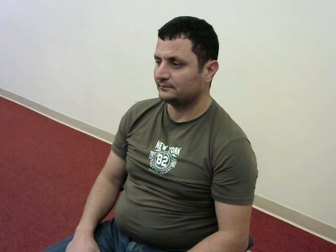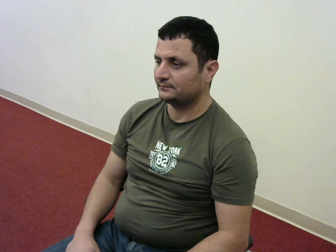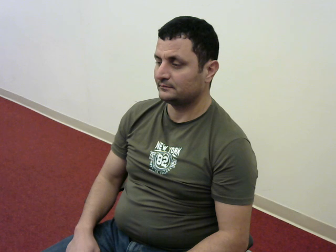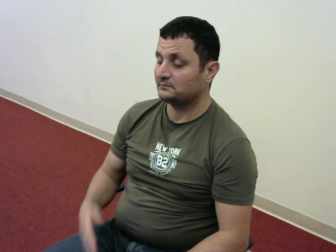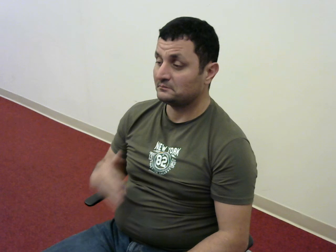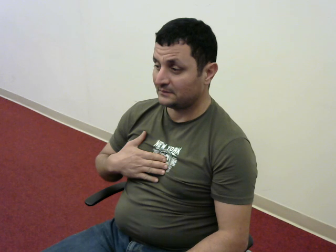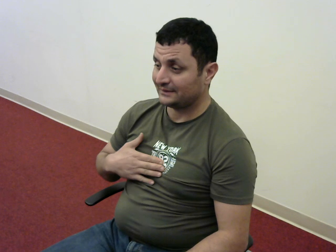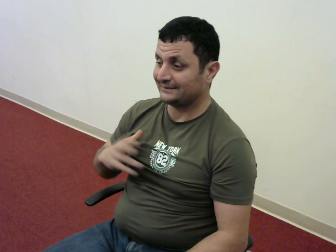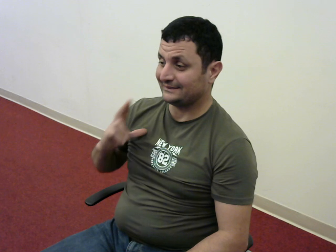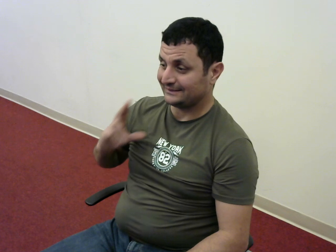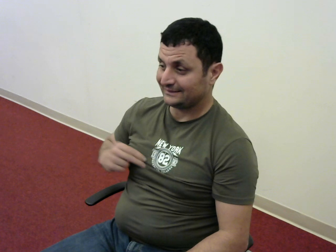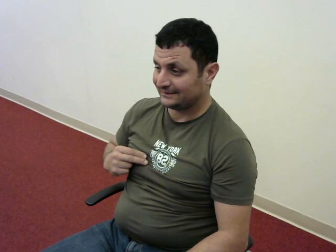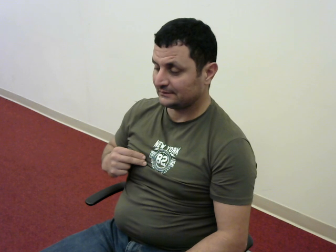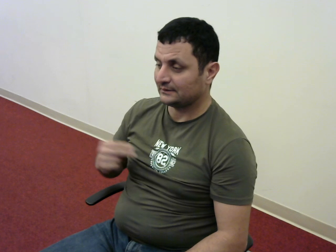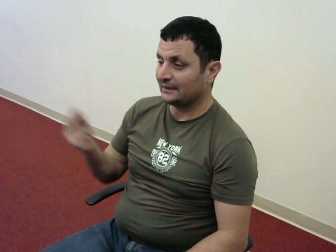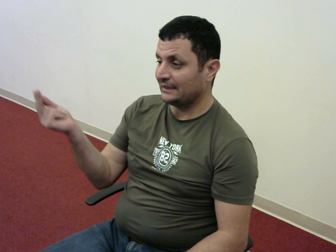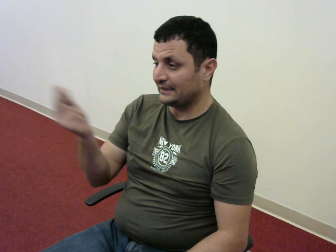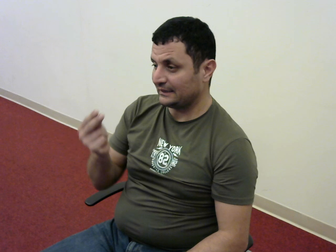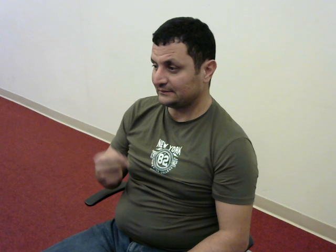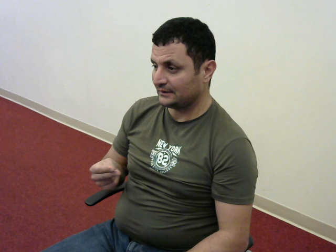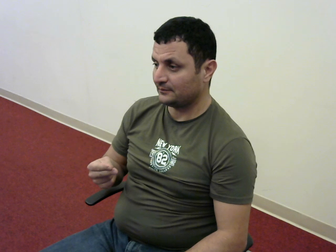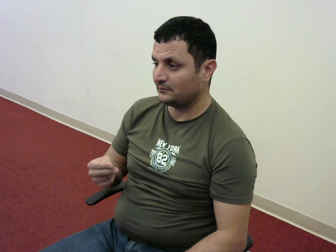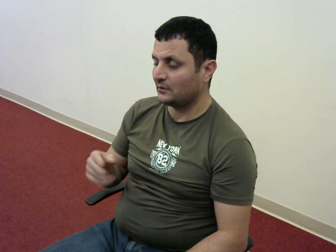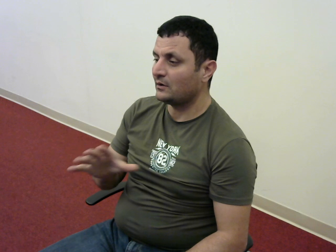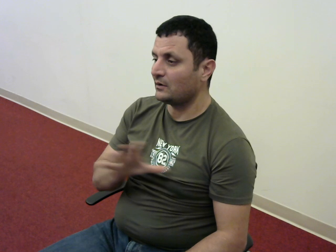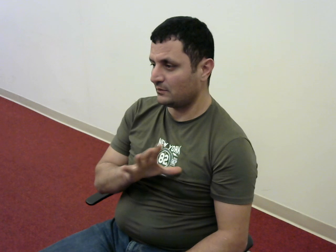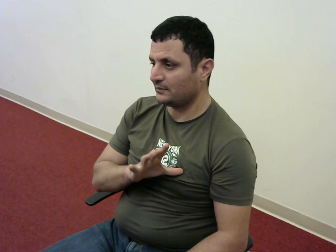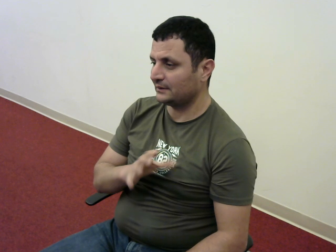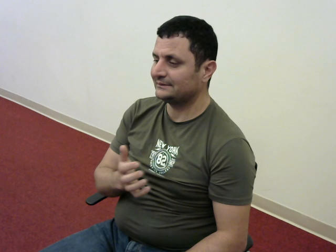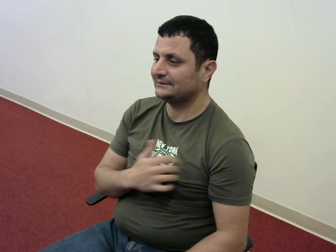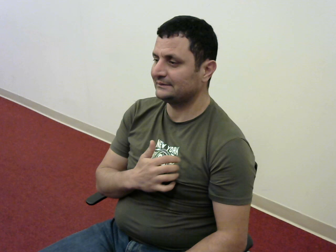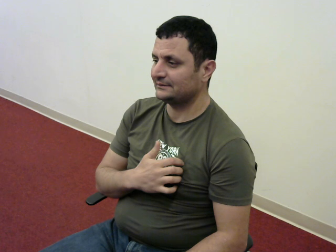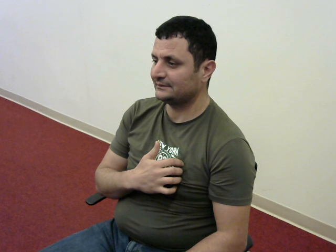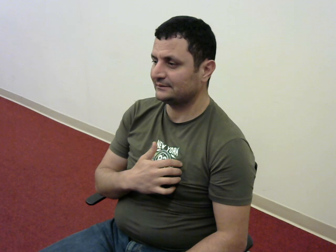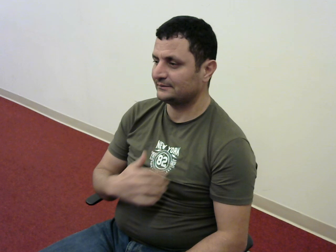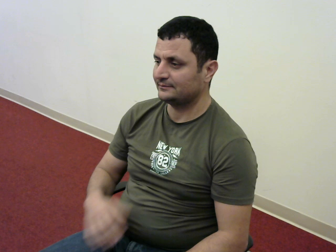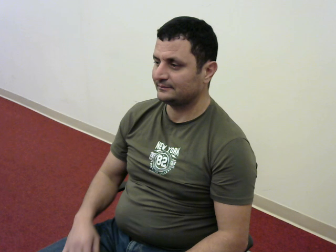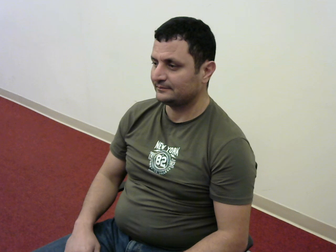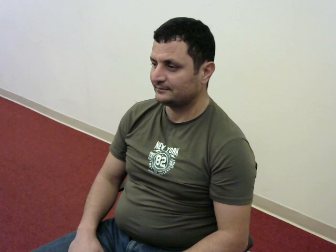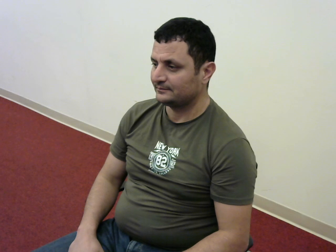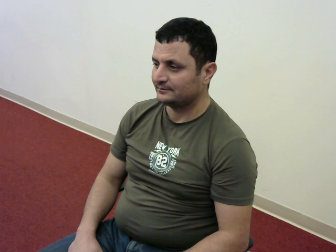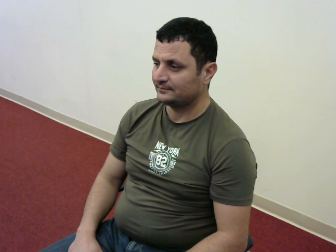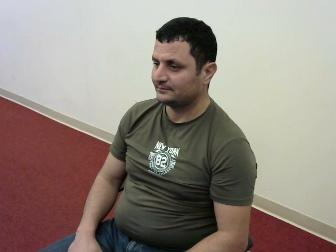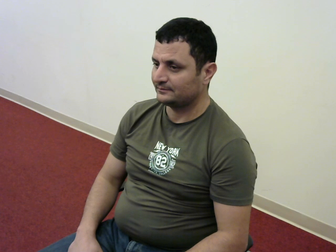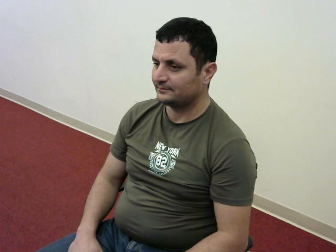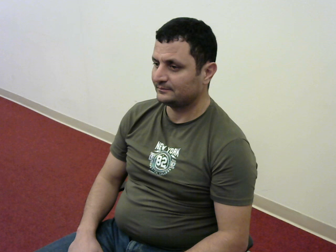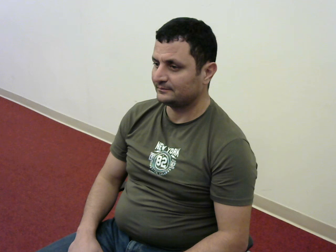Mənim qızım rəssam olmaq istəyir